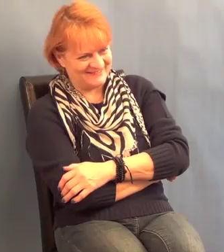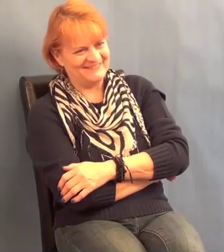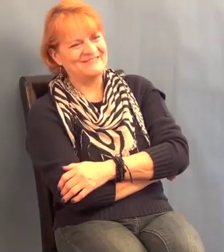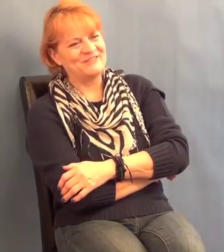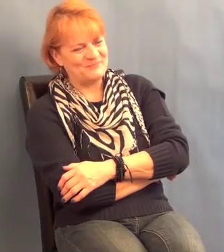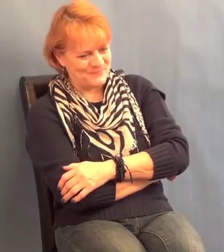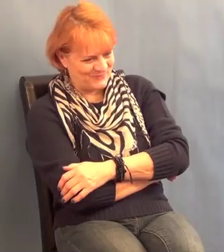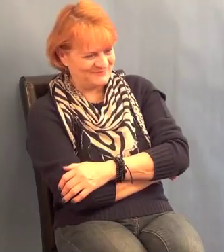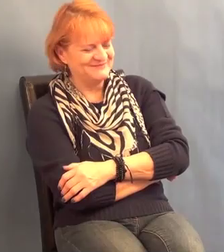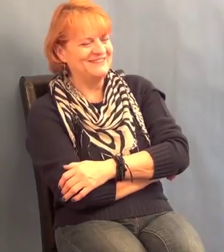Szybko pobiegła.